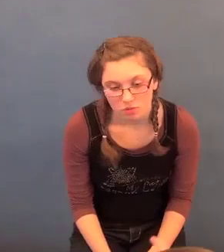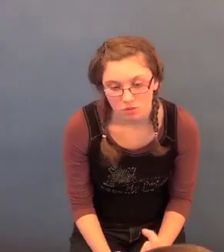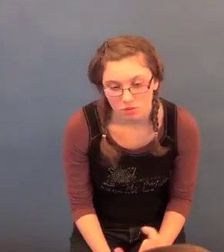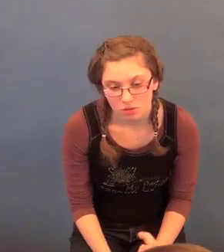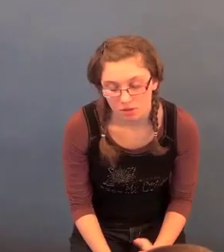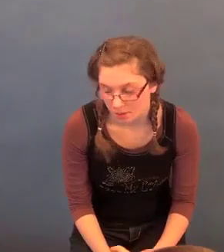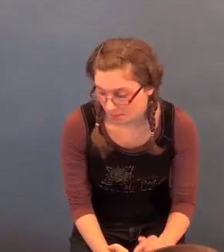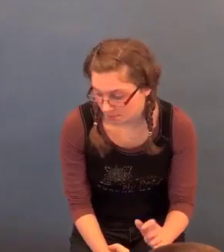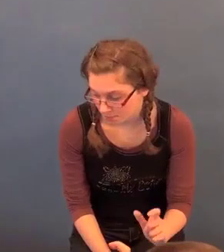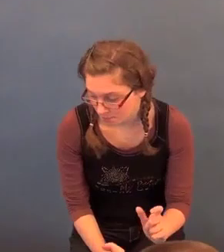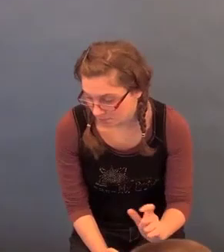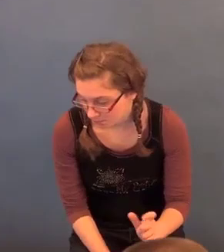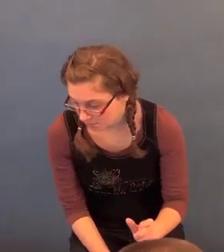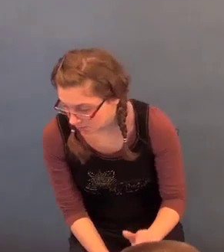Czwartek.